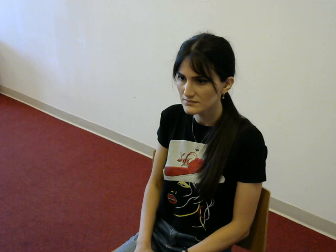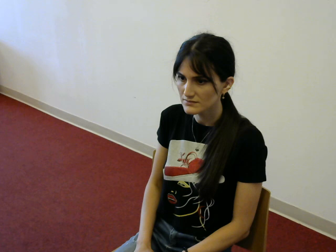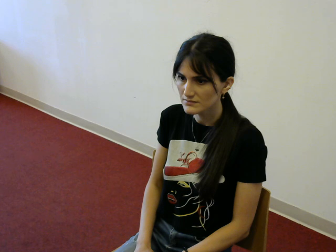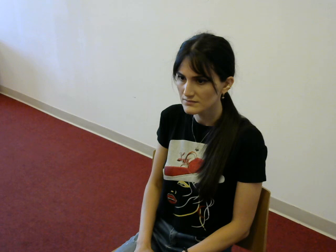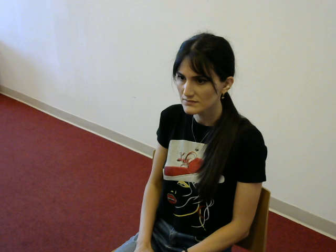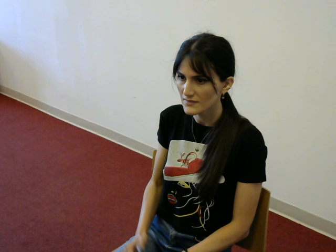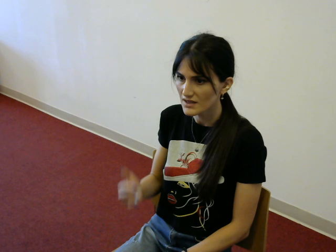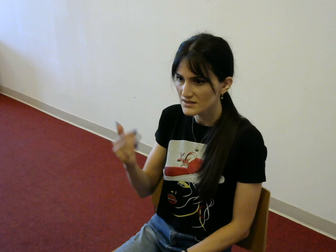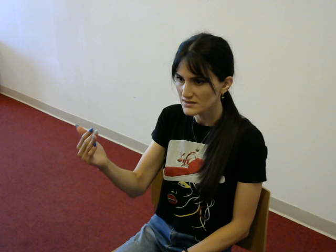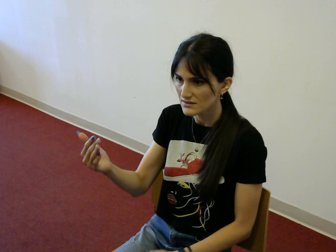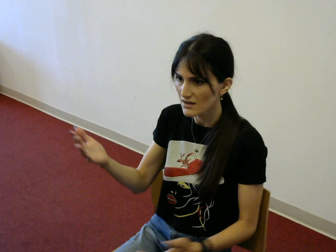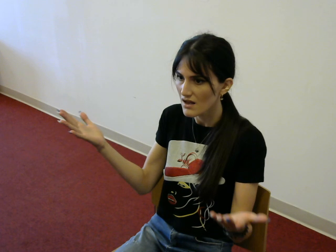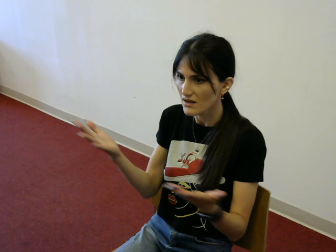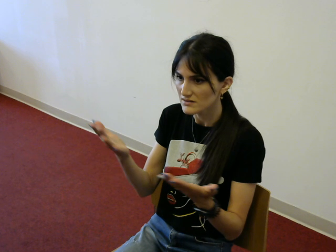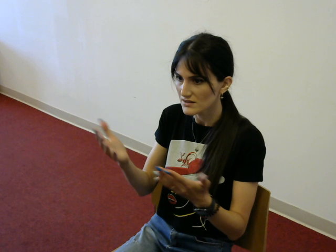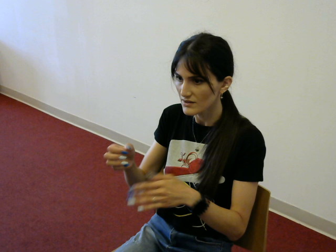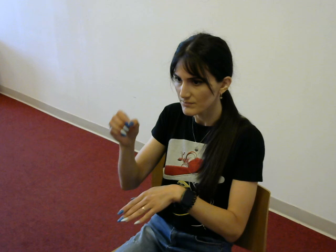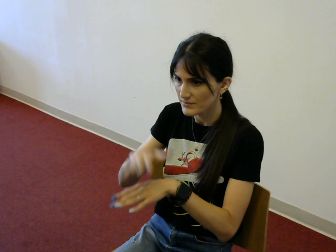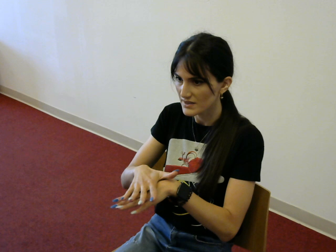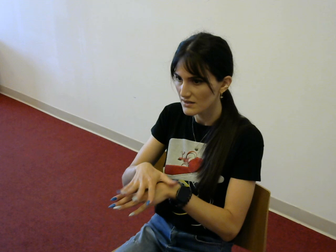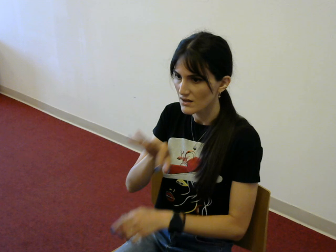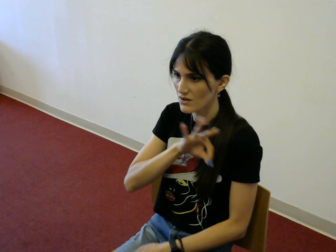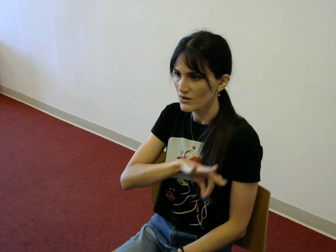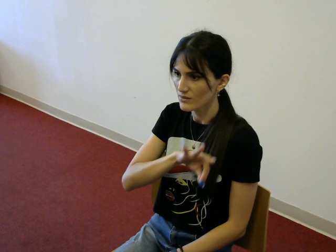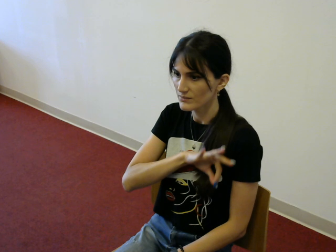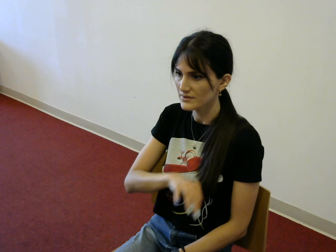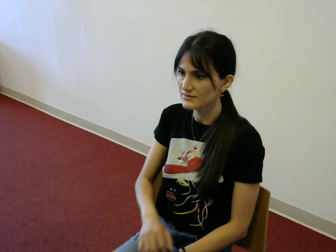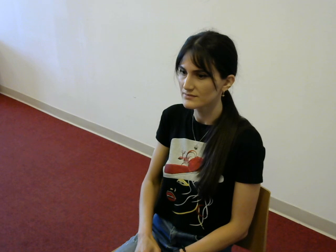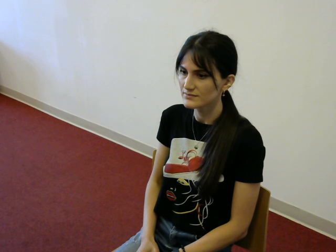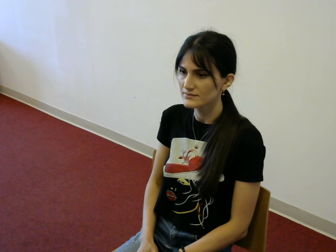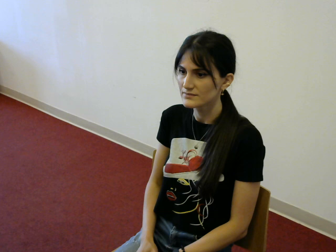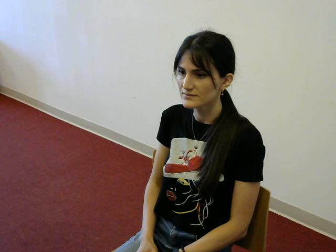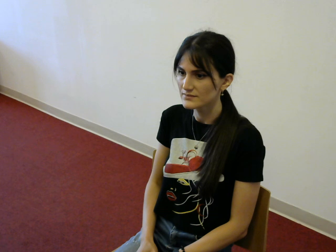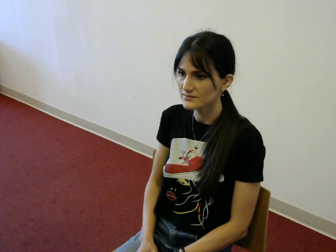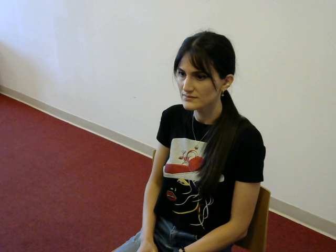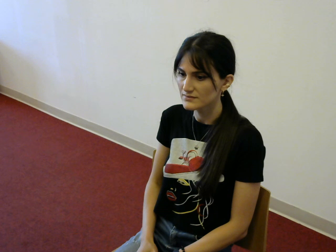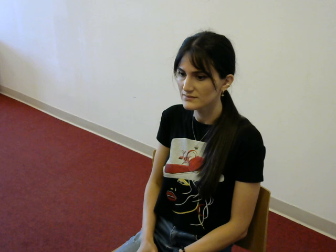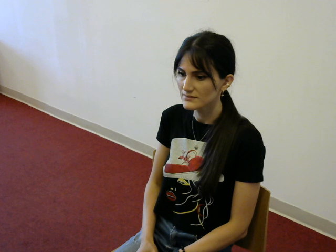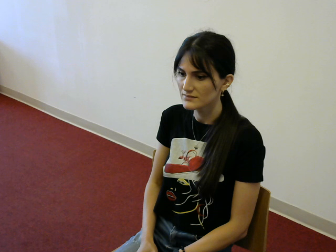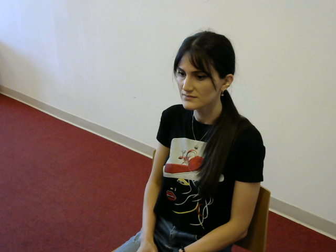Siz hansı bankın müştərisisiniz?